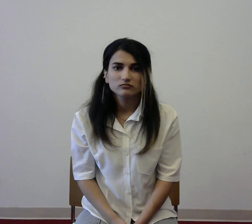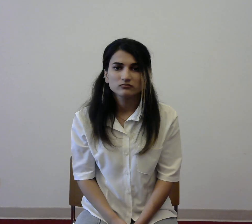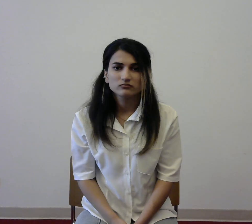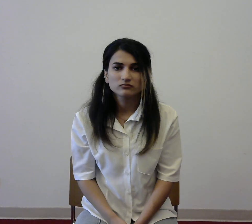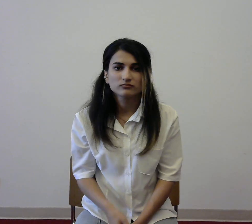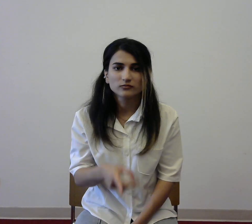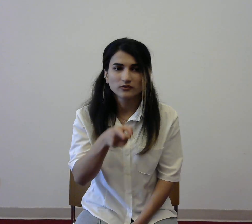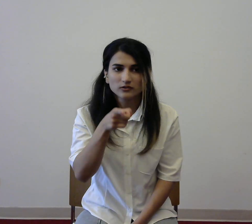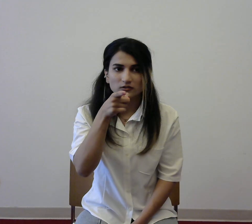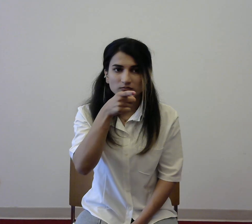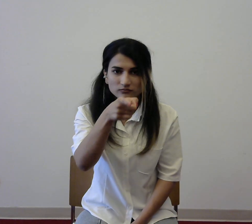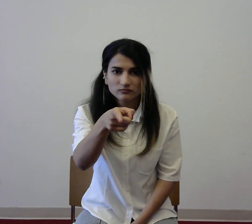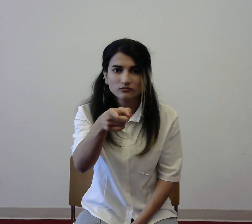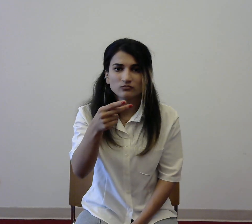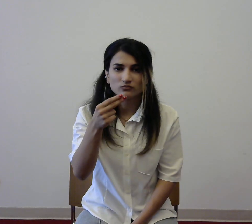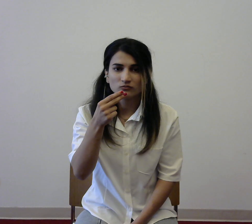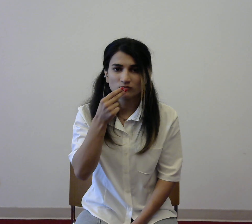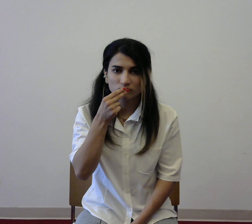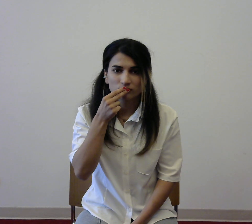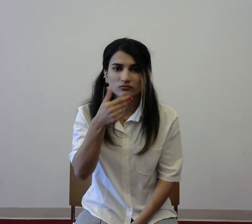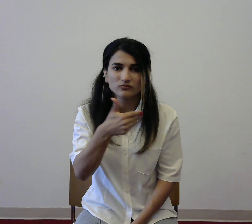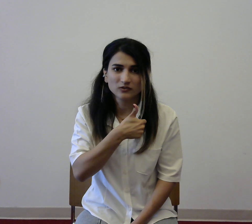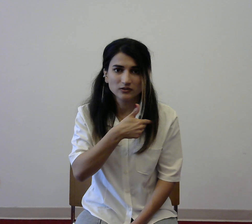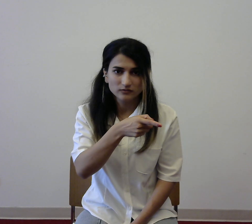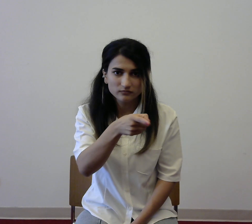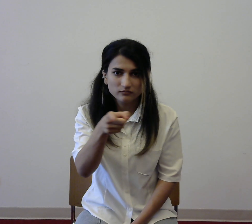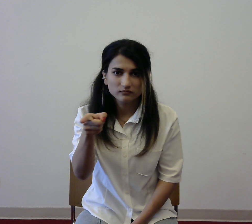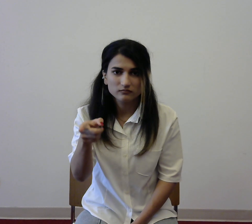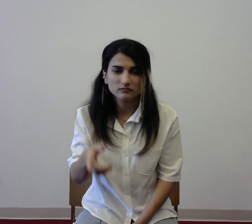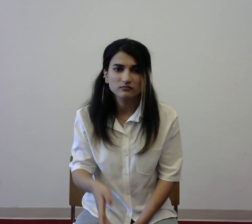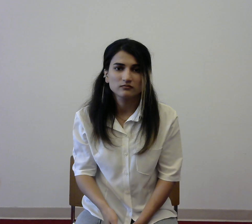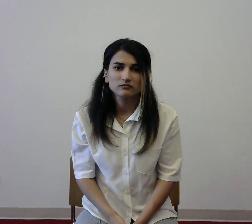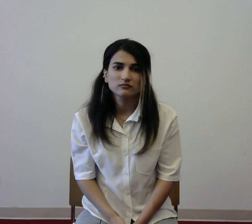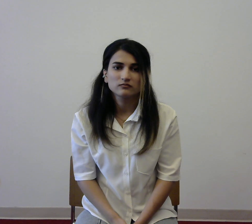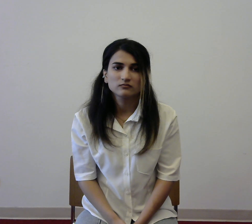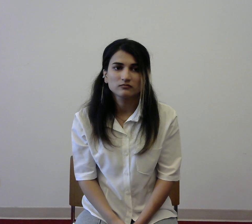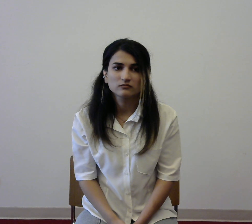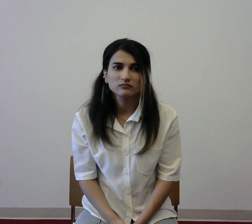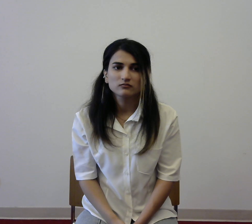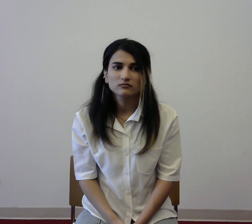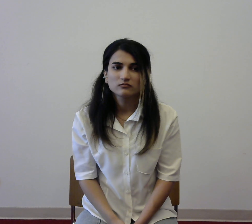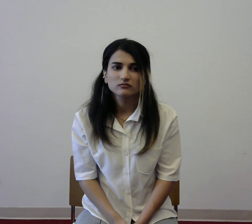Siz yemək istəyirsiniz?